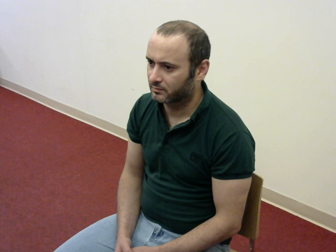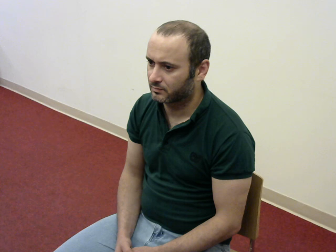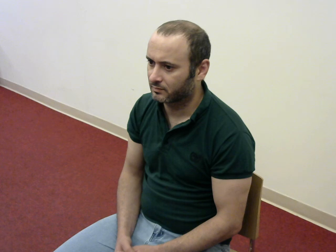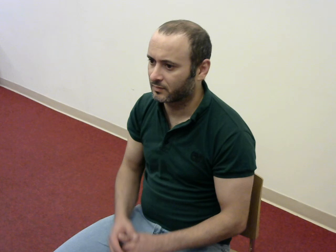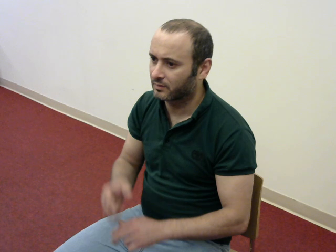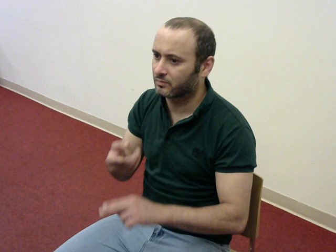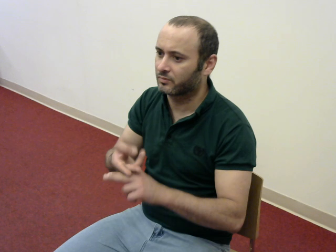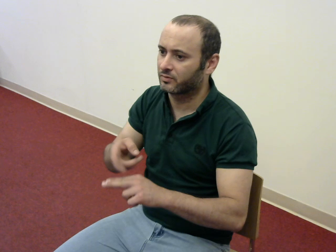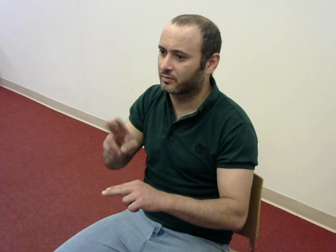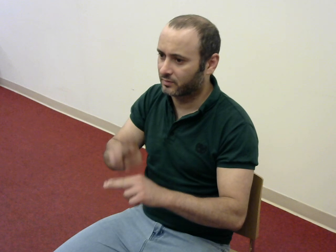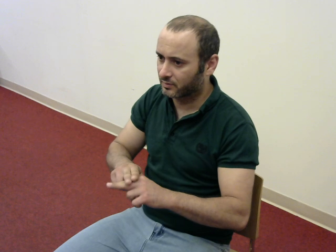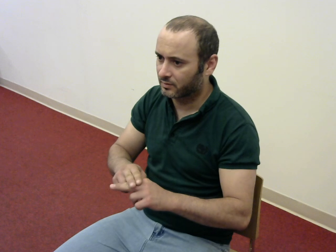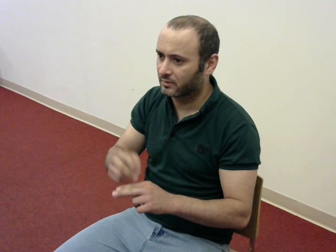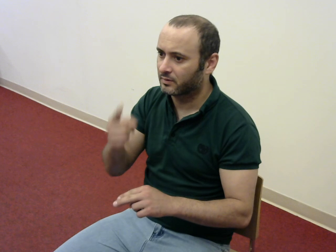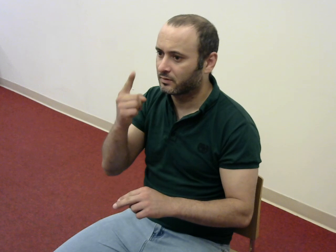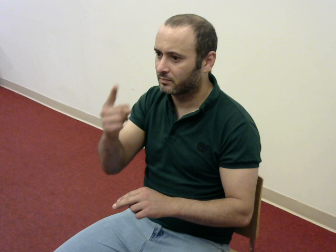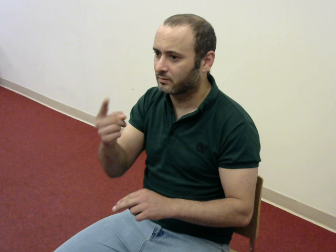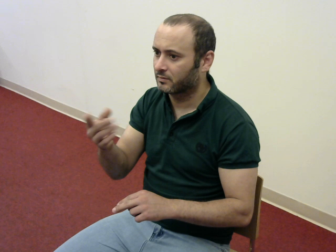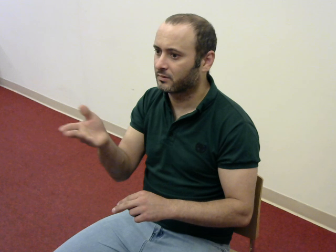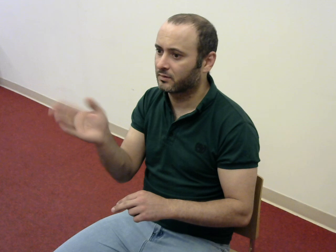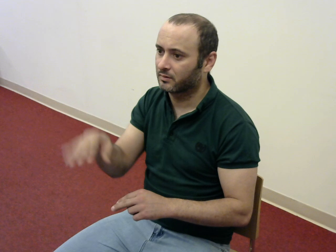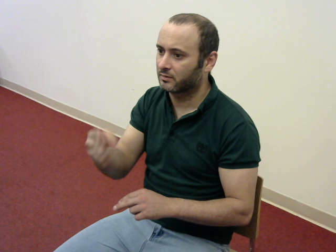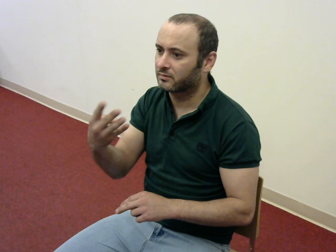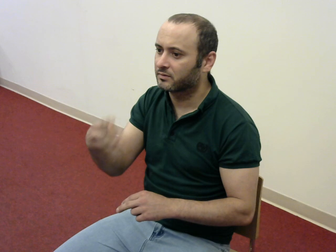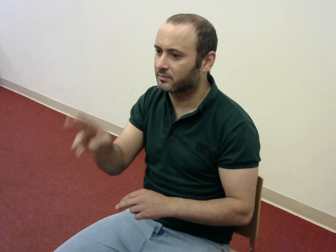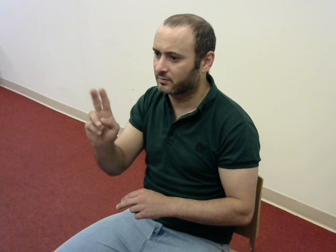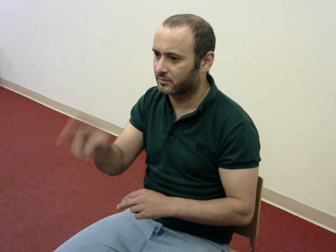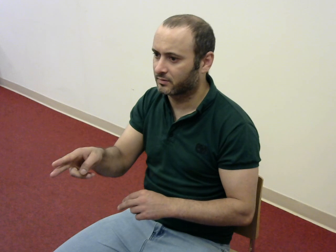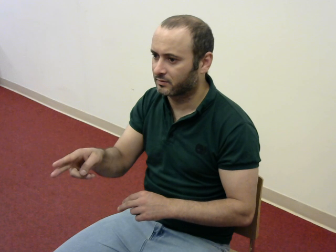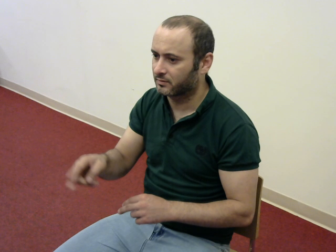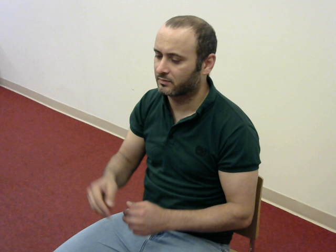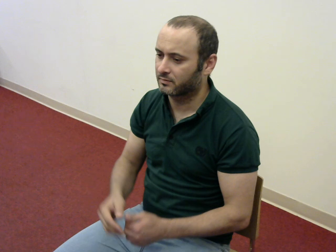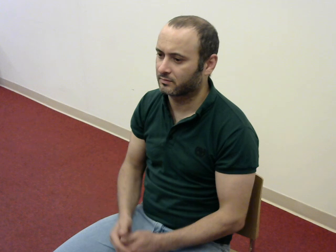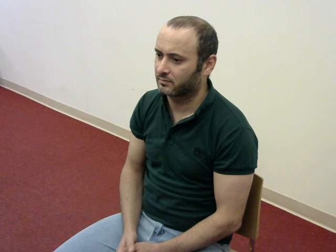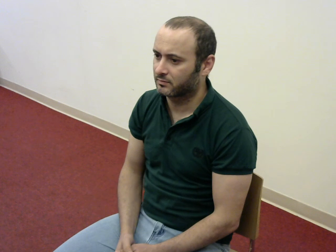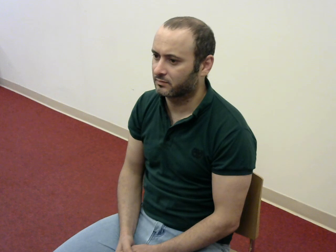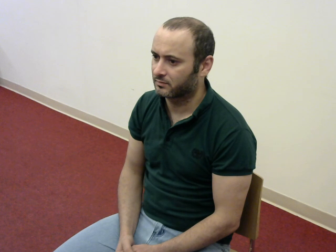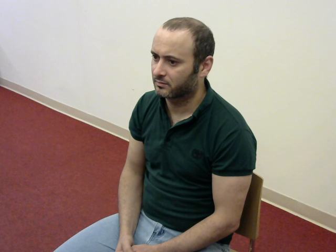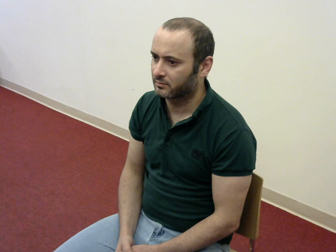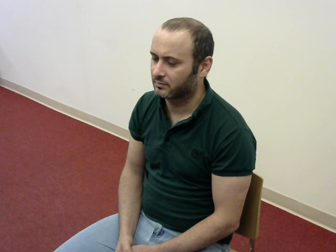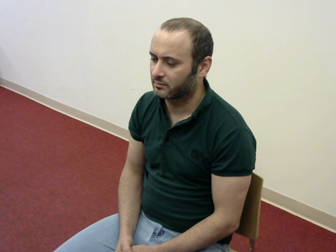Bunun bir dənəsi 40 qəpikdir